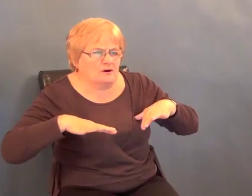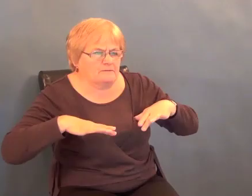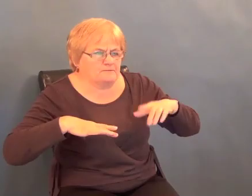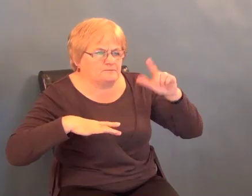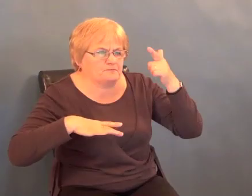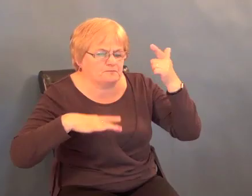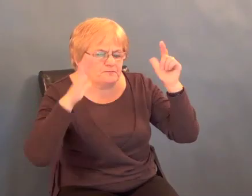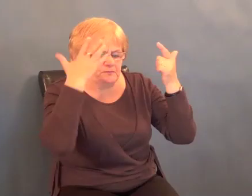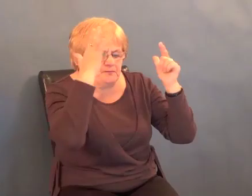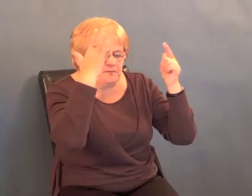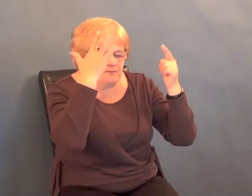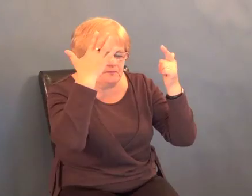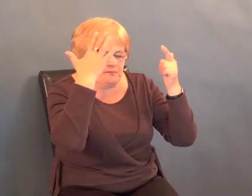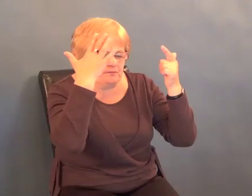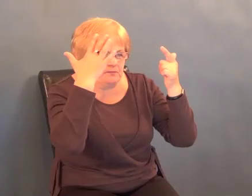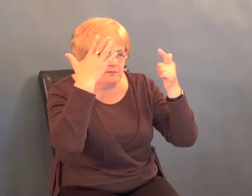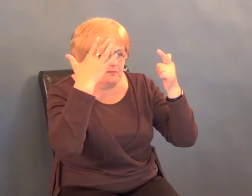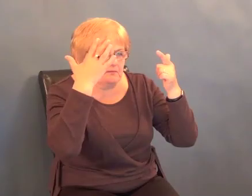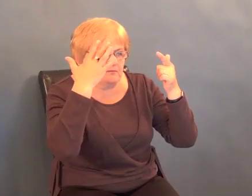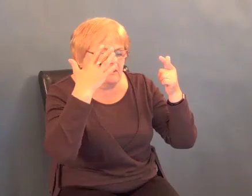Siódmego.